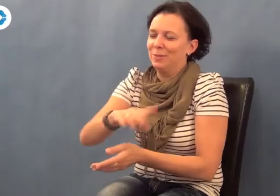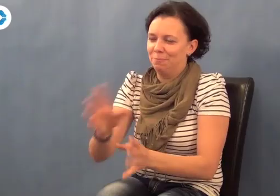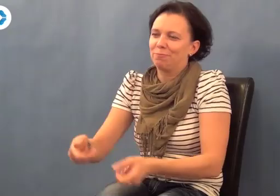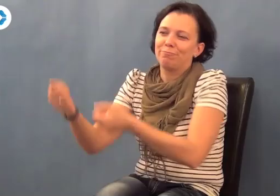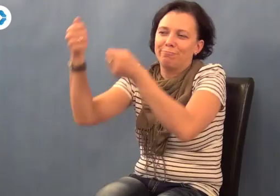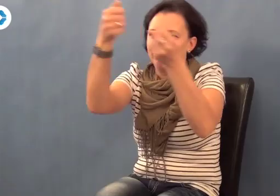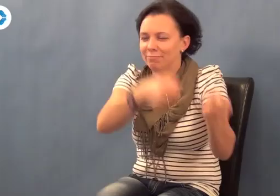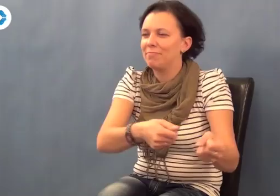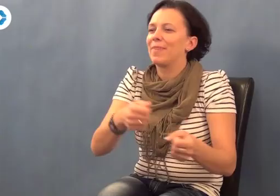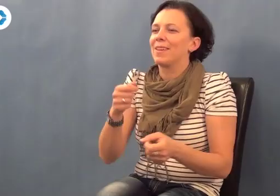Już. Stawia go.